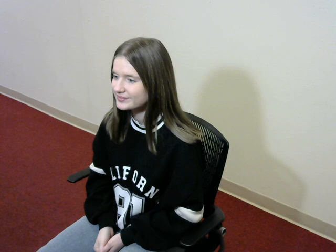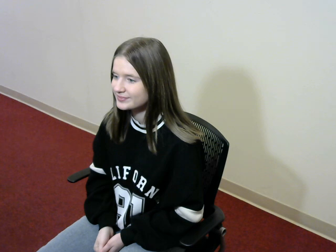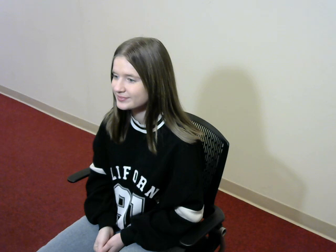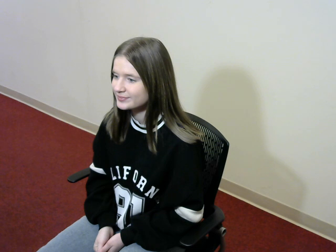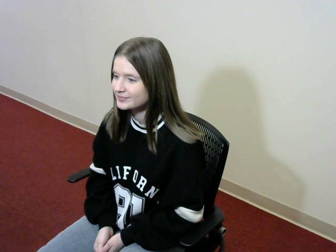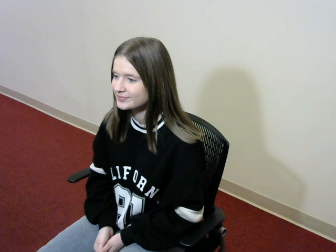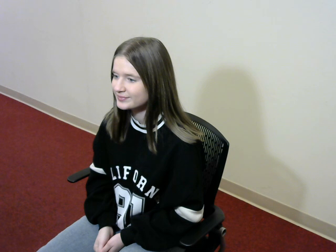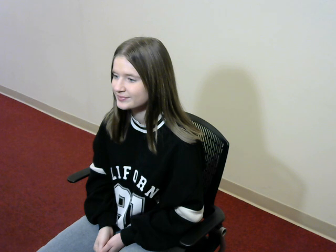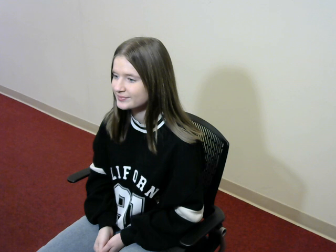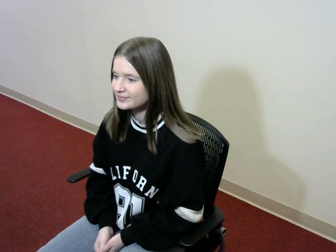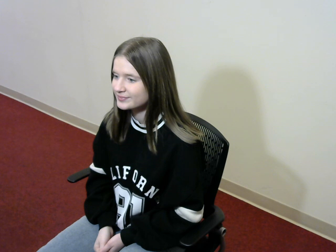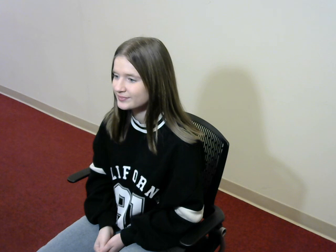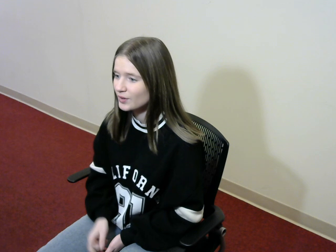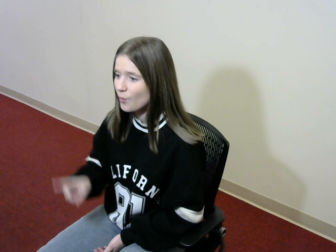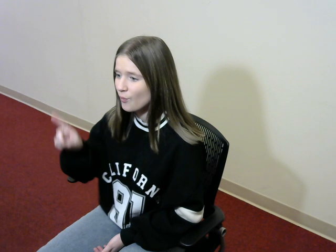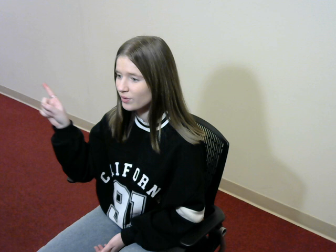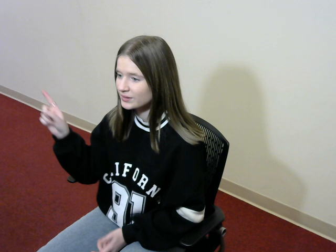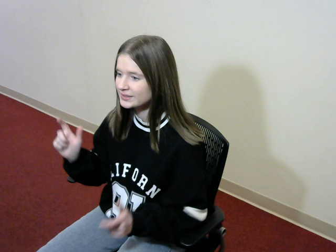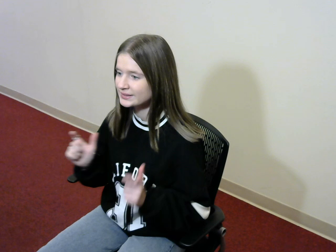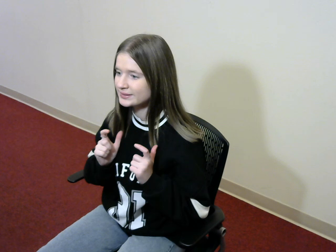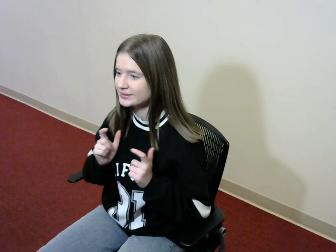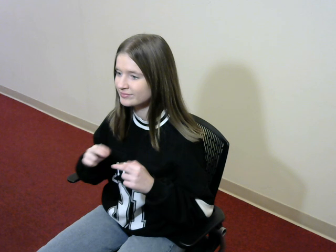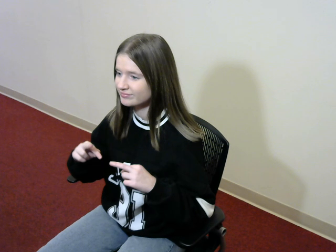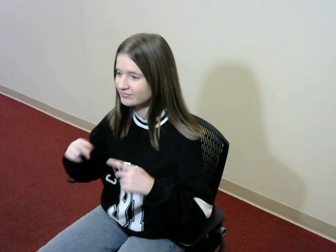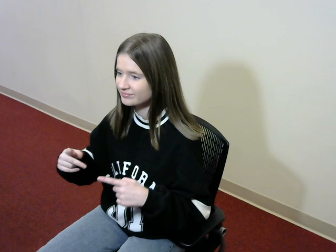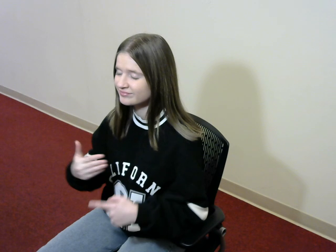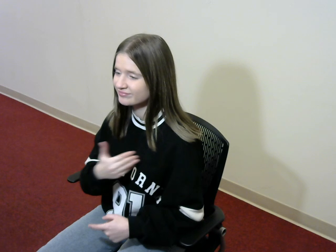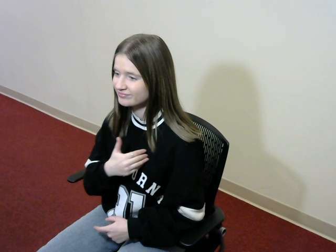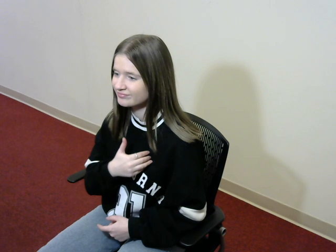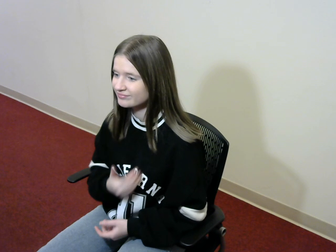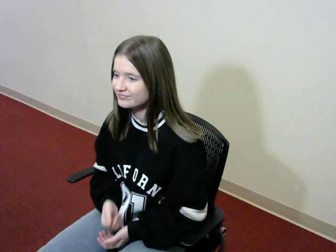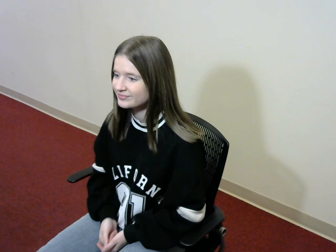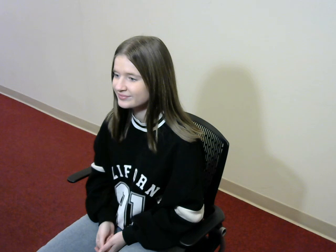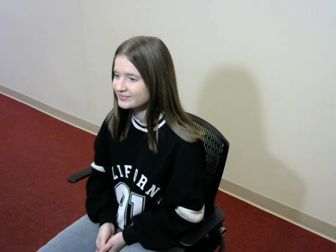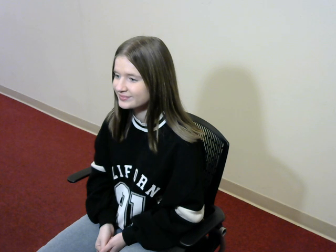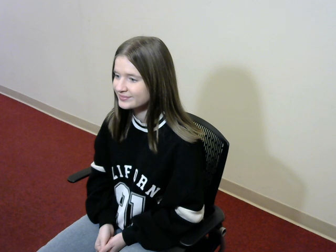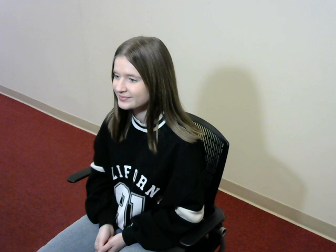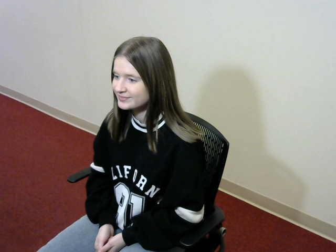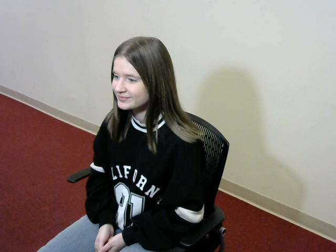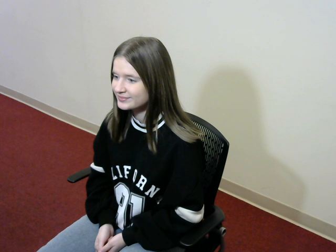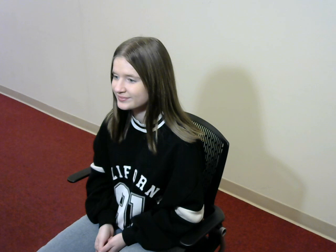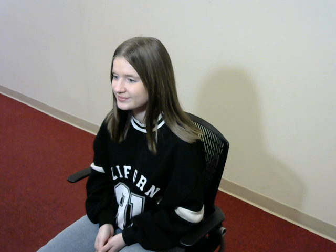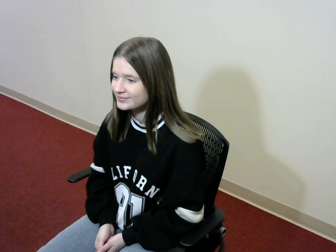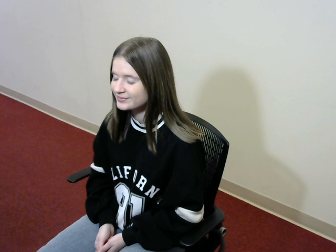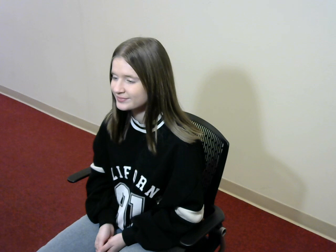O köynəyini dəyişmək istəyir